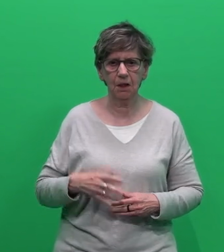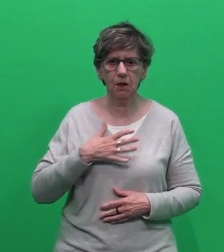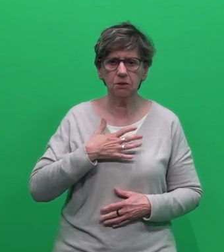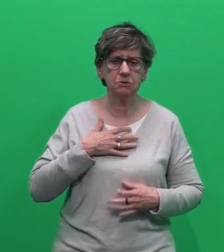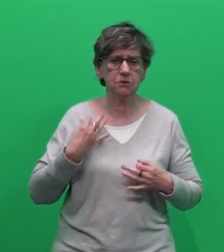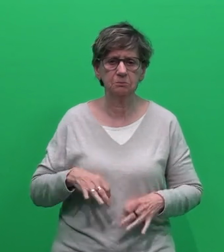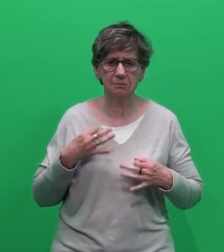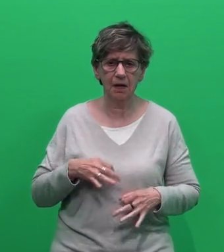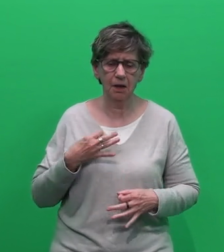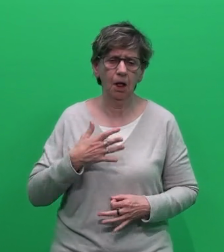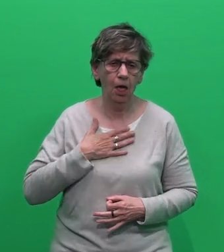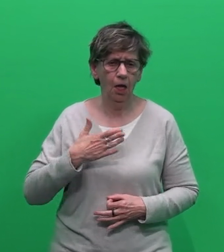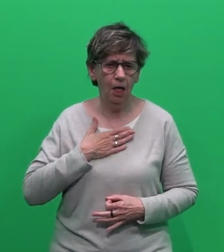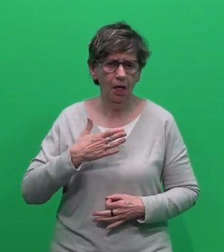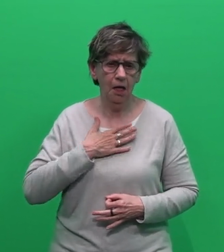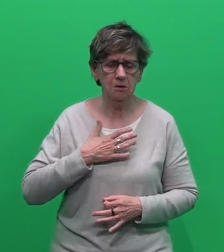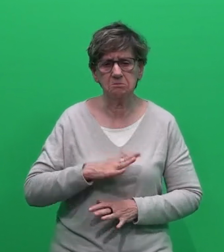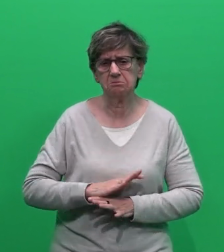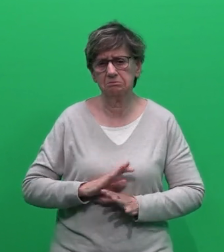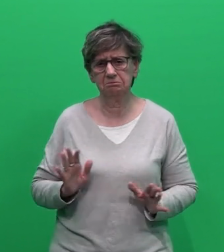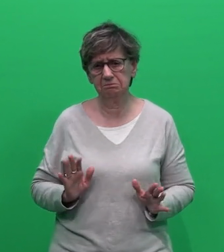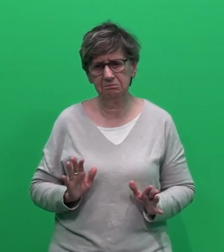Tinc una tos normal, tusso i després ja està.